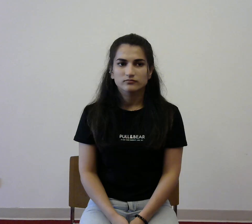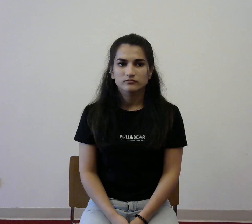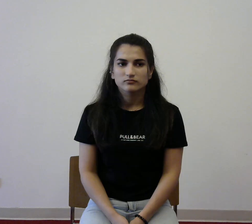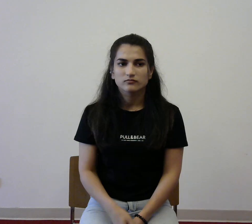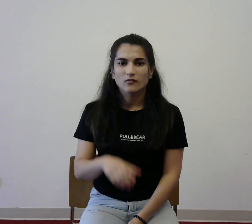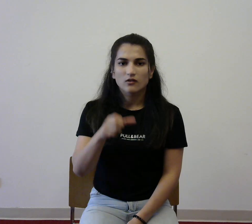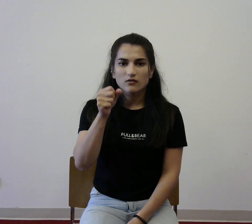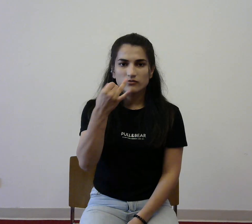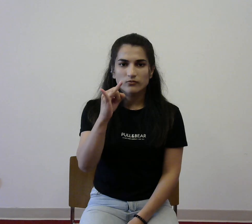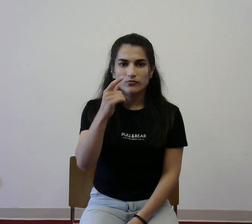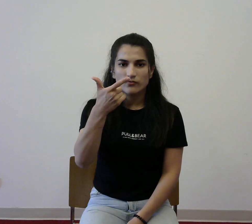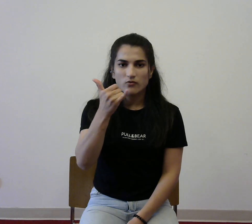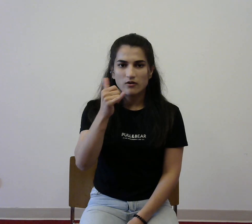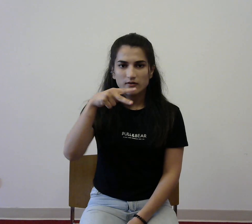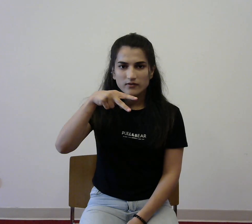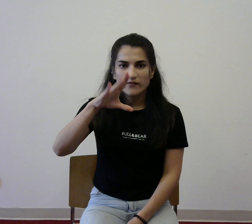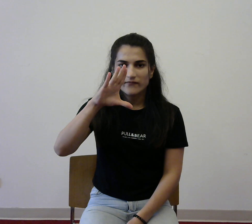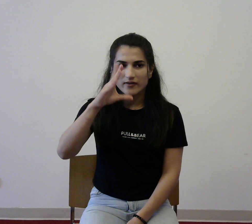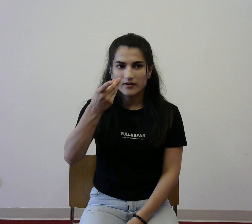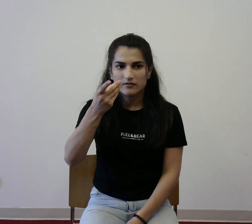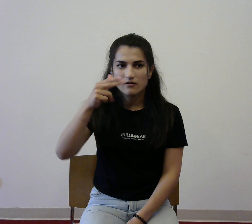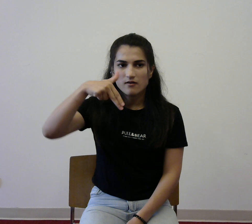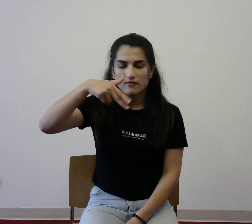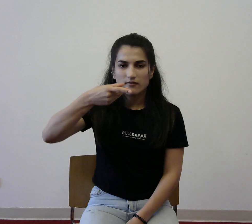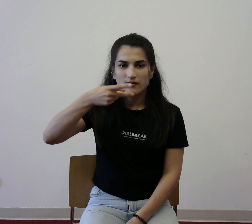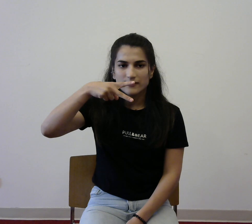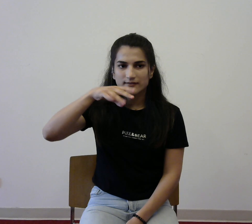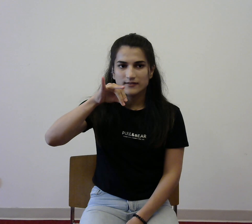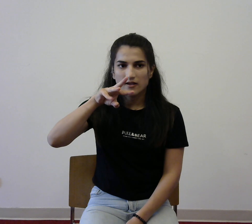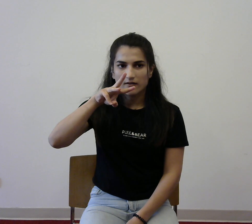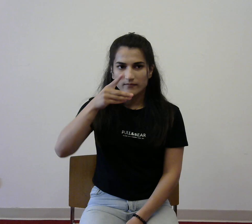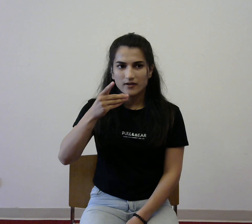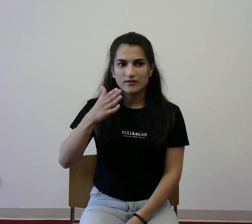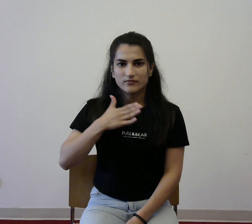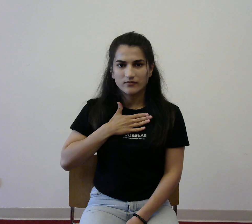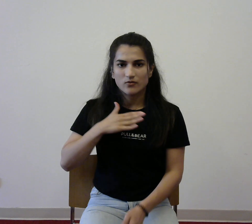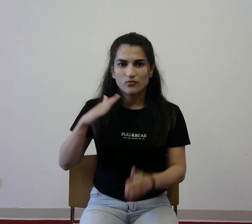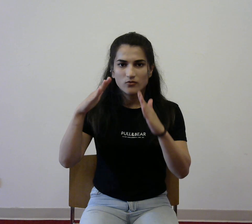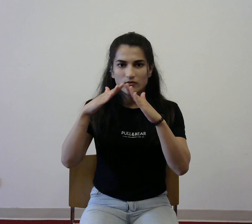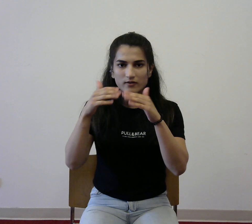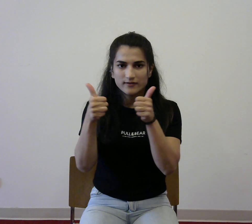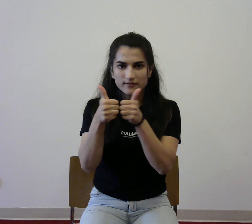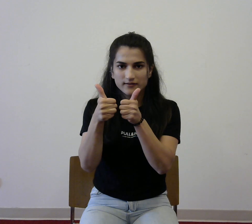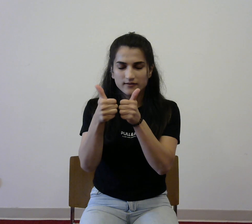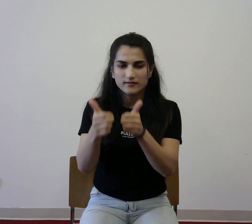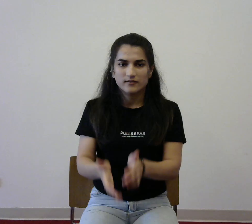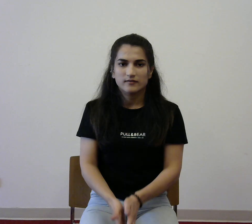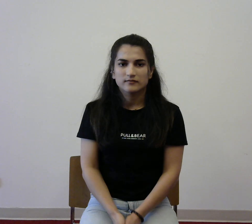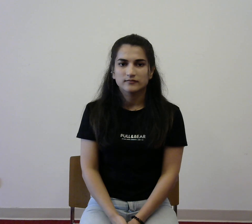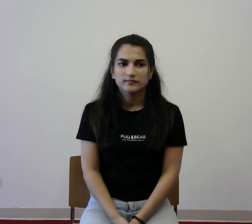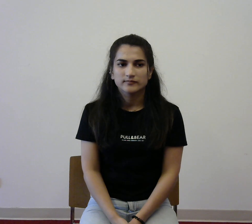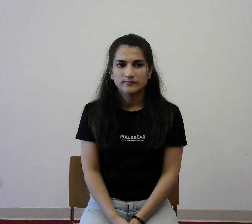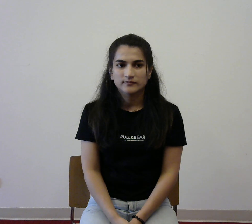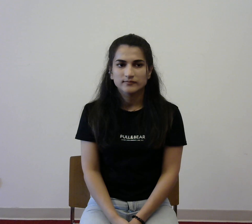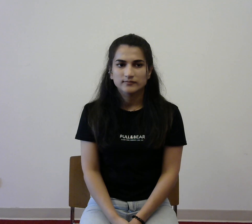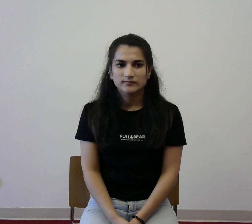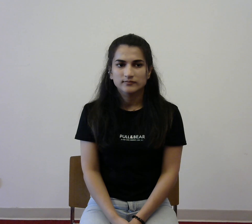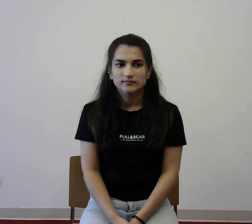Aygül və Həlimə mənim qonşularımdır